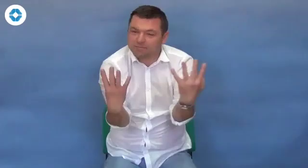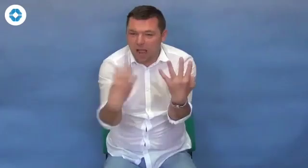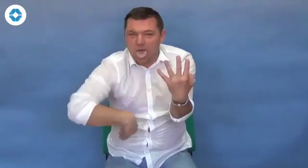Nie ma!